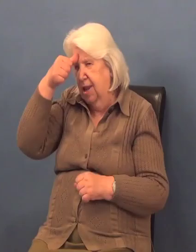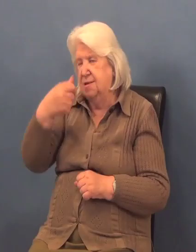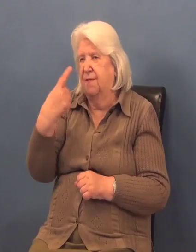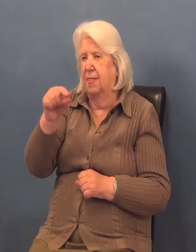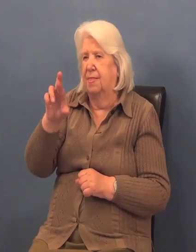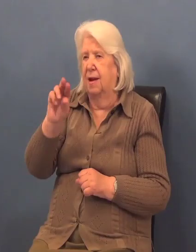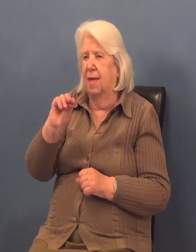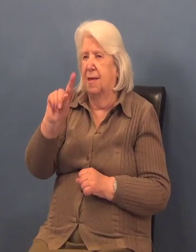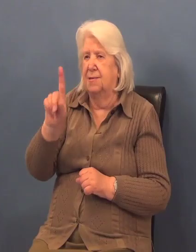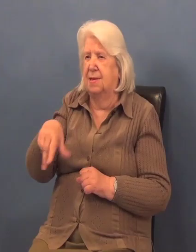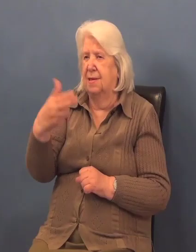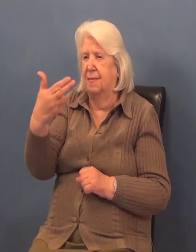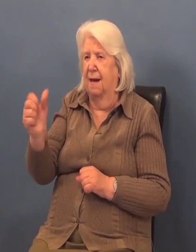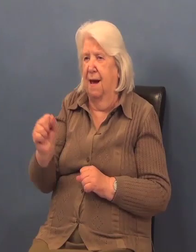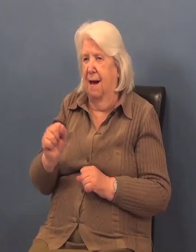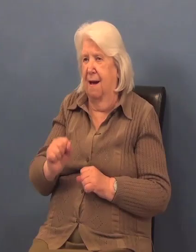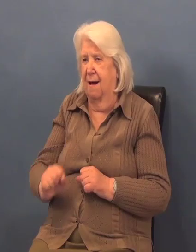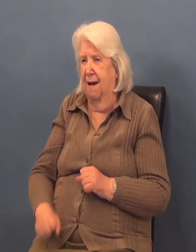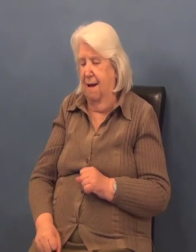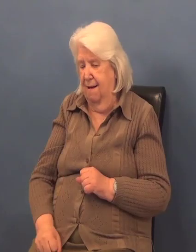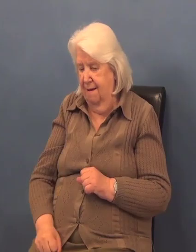To się nazywa drezyna.